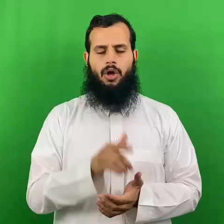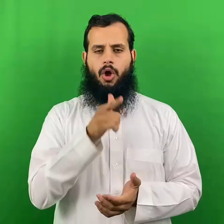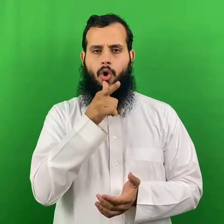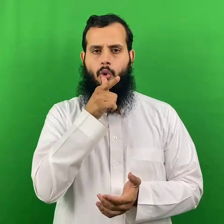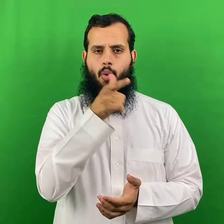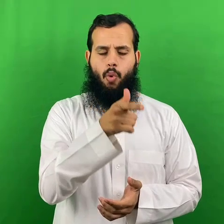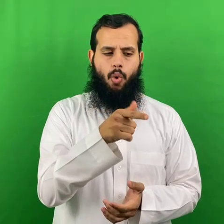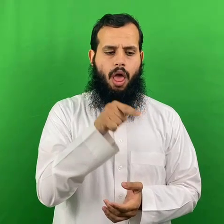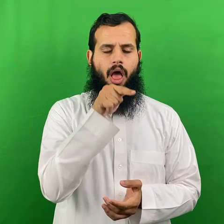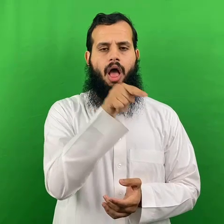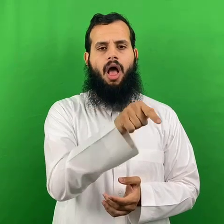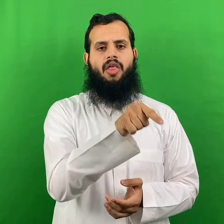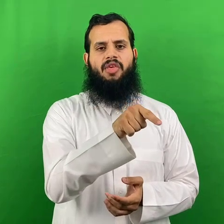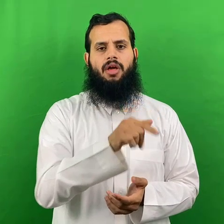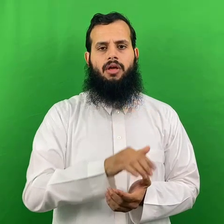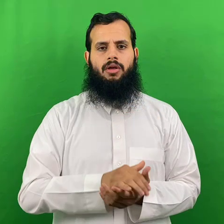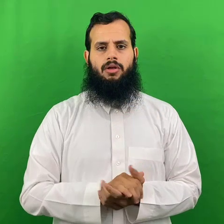أقول قولي هذا